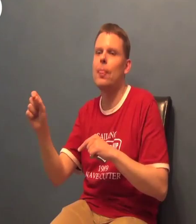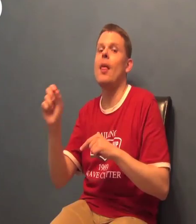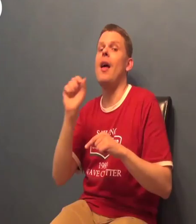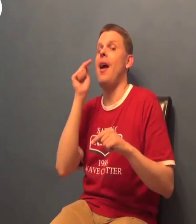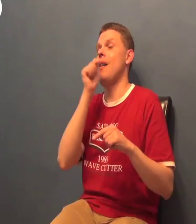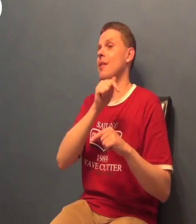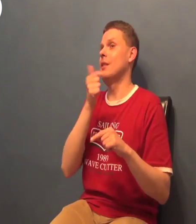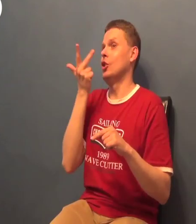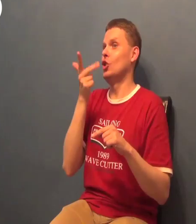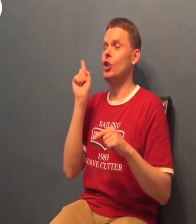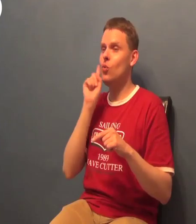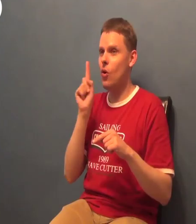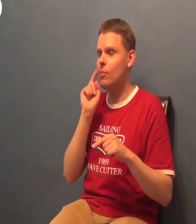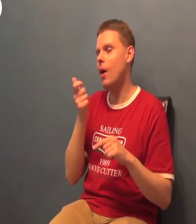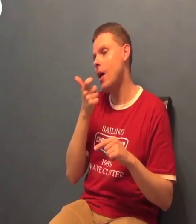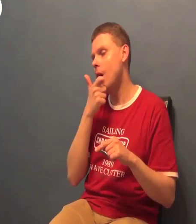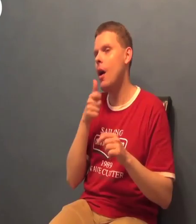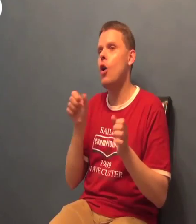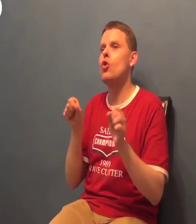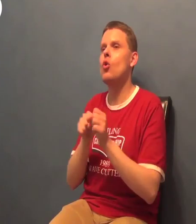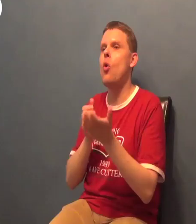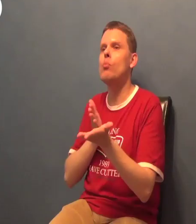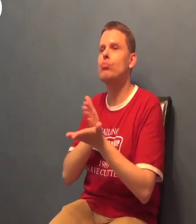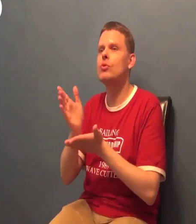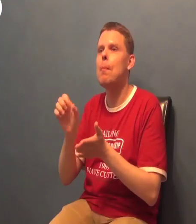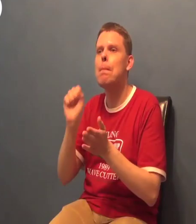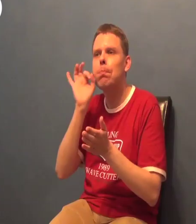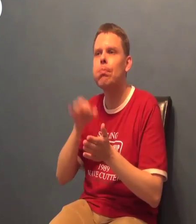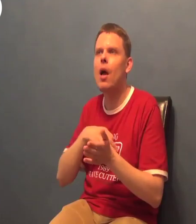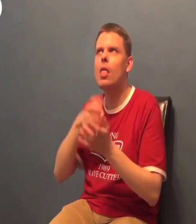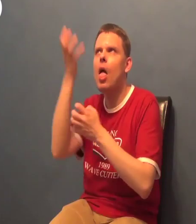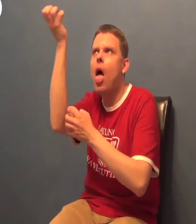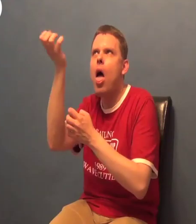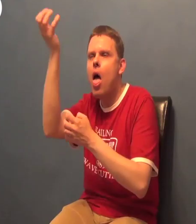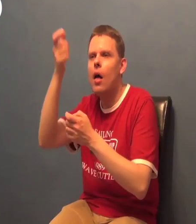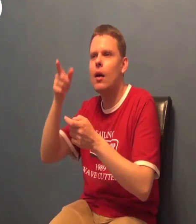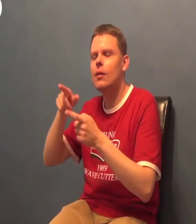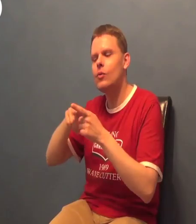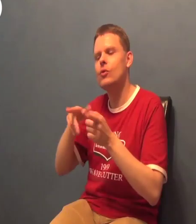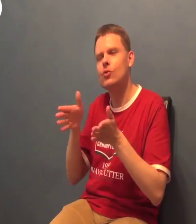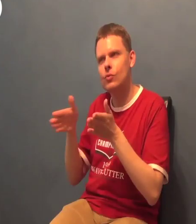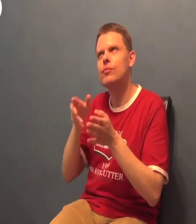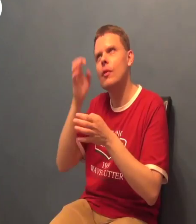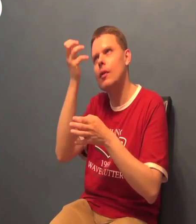Trzej chłopcy, jedząc gruszki, mijają mężczyznę na drzewie.